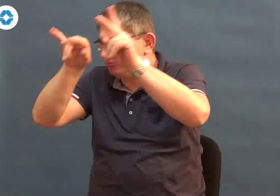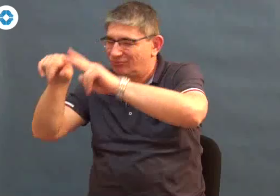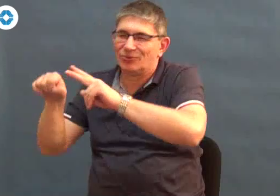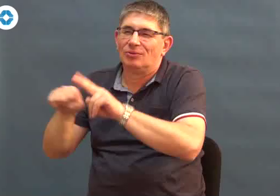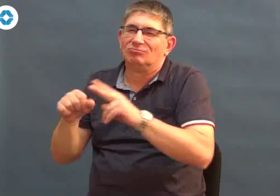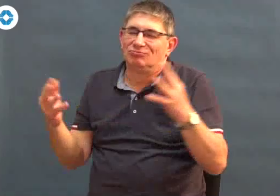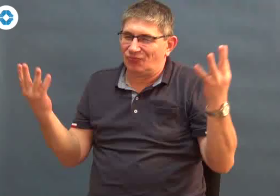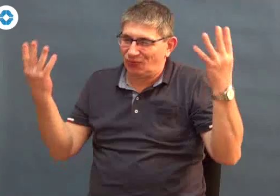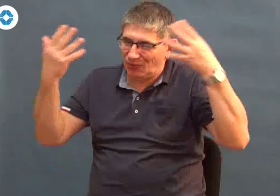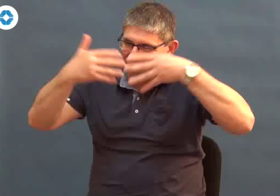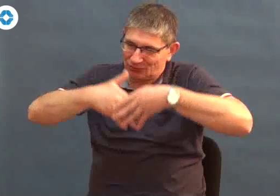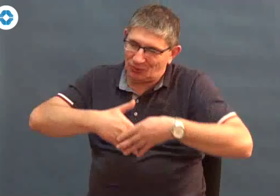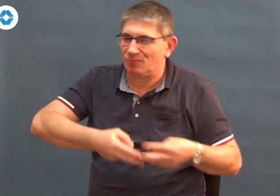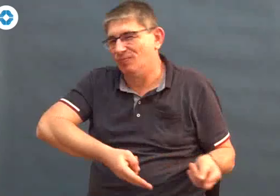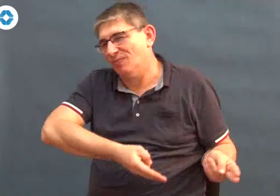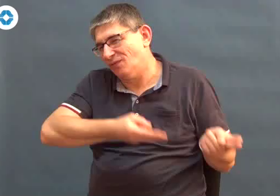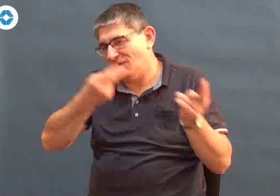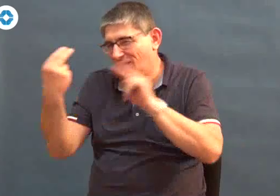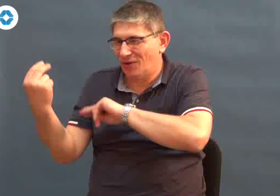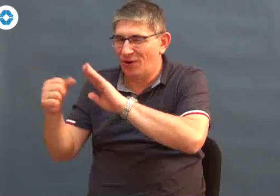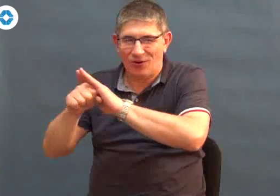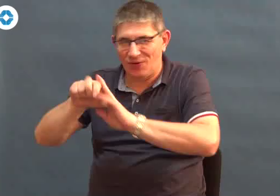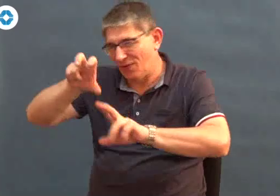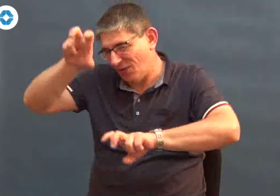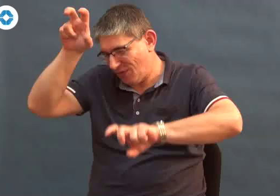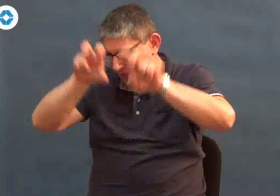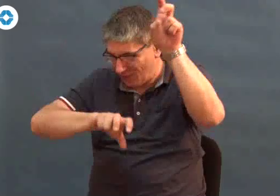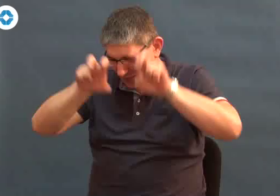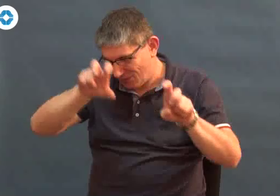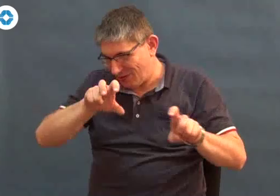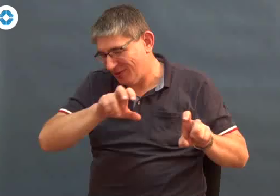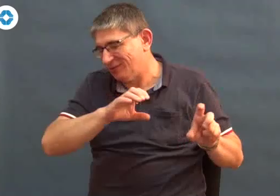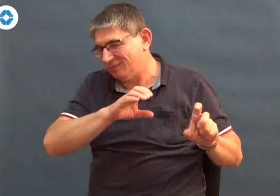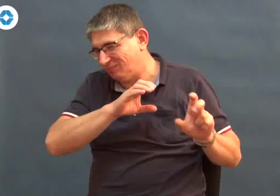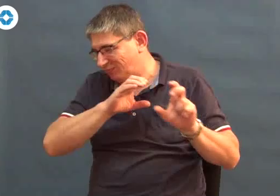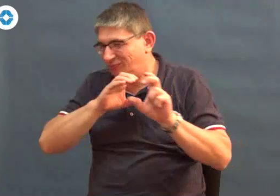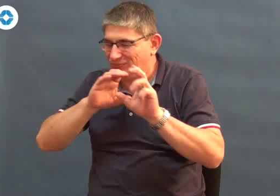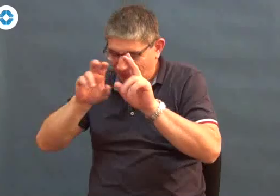Nadchodzi wieczór i wszyscy wracają do hotelu.